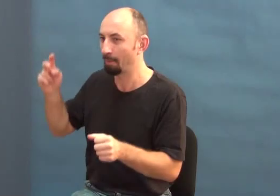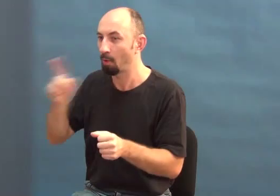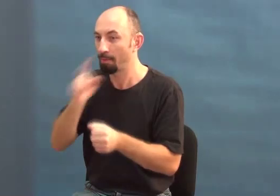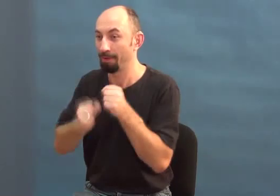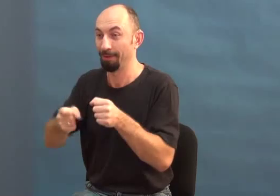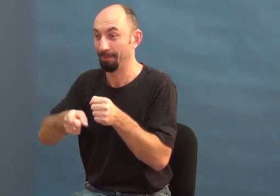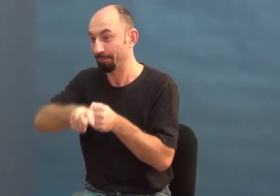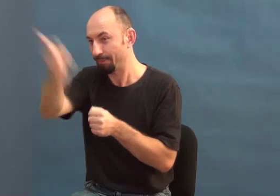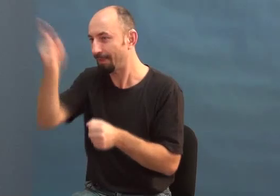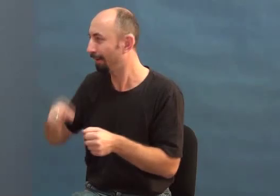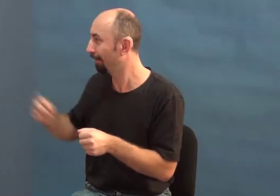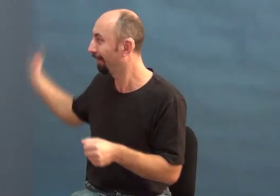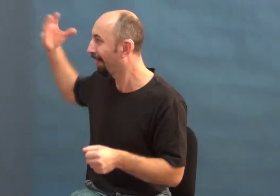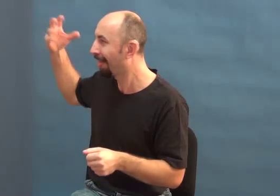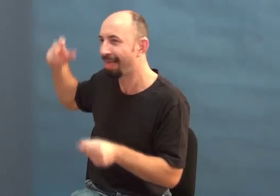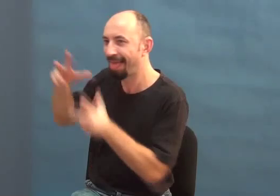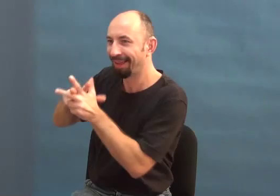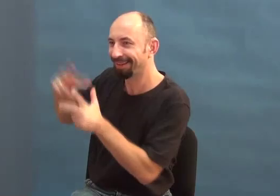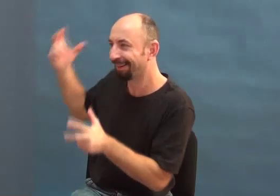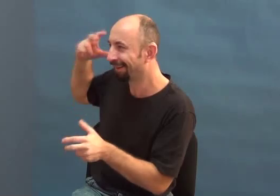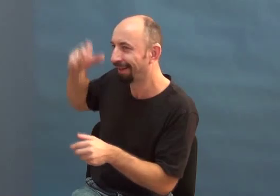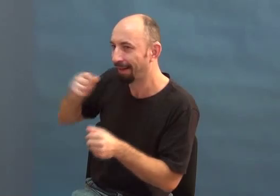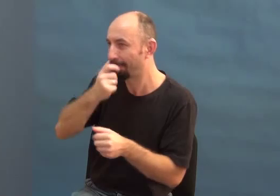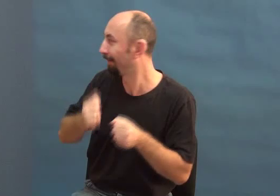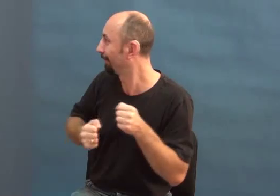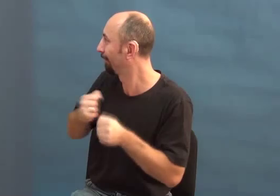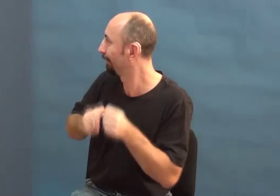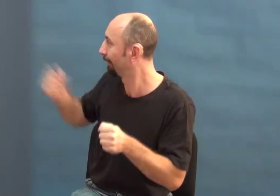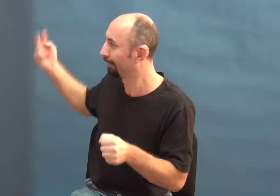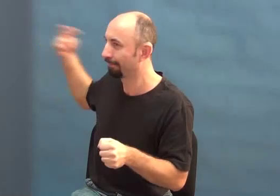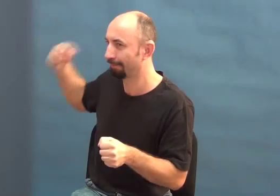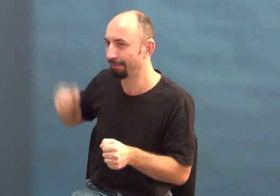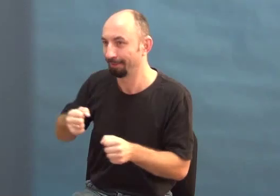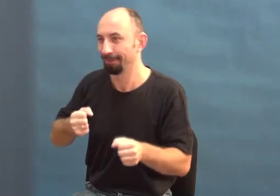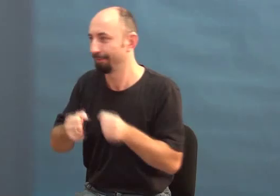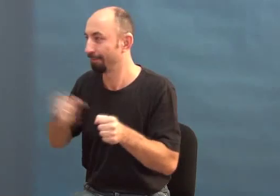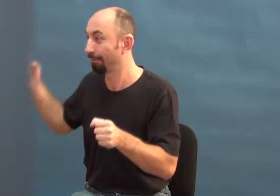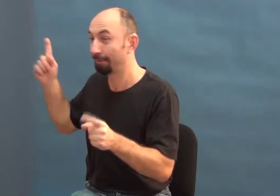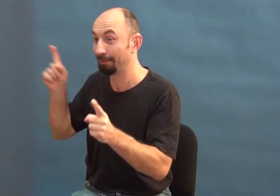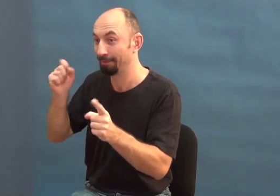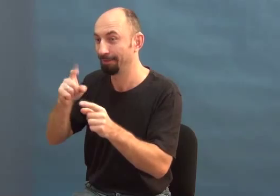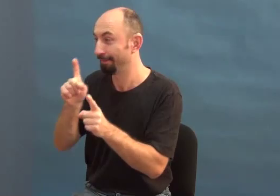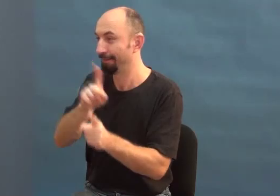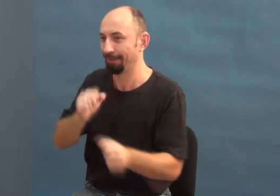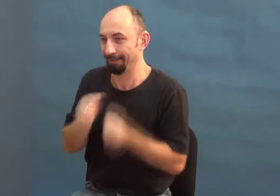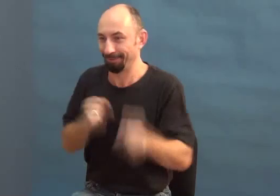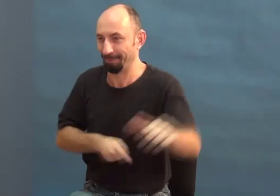Chaplin obserwowany przez policjanta zaczyna uciekać, policjant zaczyna go ścigać, jest coraz bliżej, ale Chaplin biegnie szybciej i udaje mu się uciec.